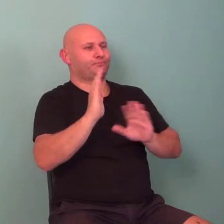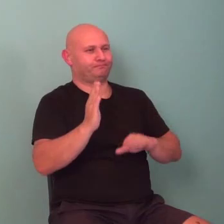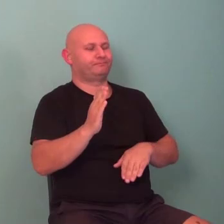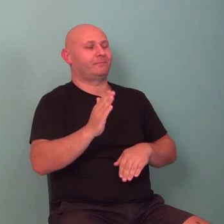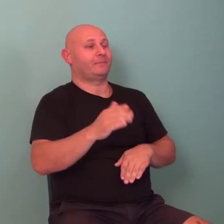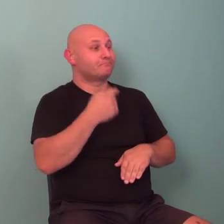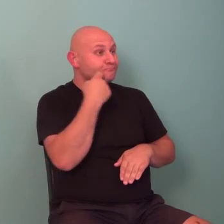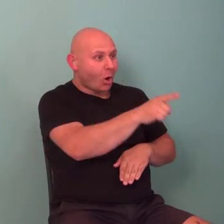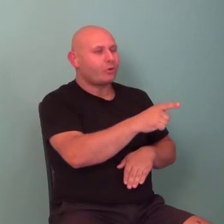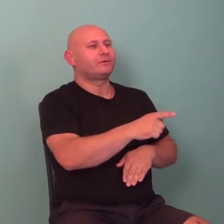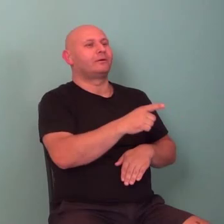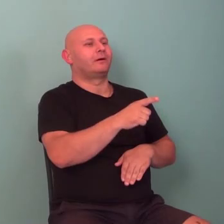Zauważa...